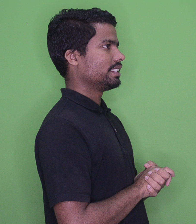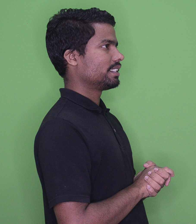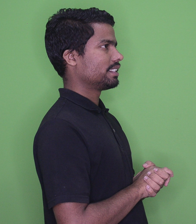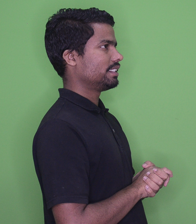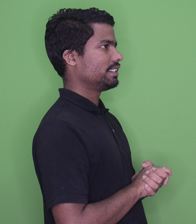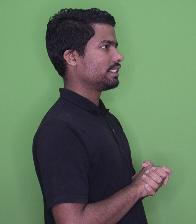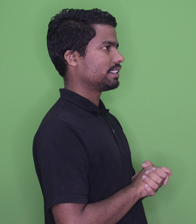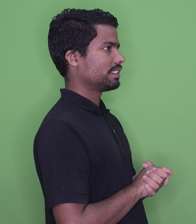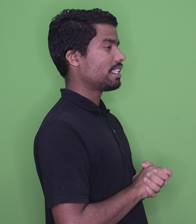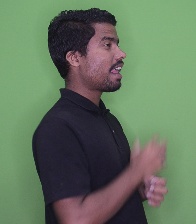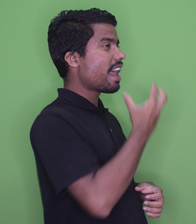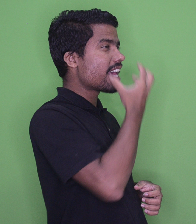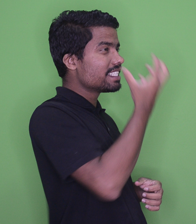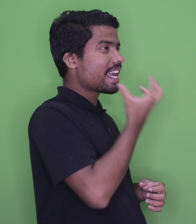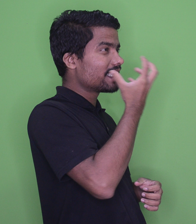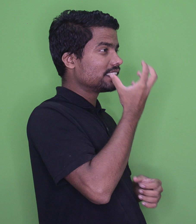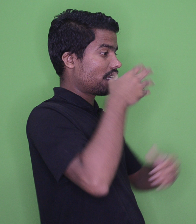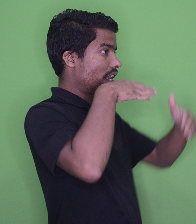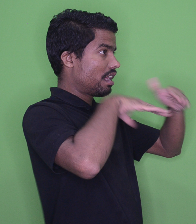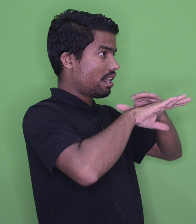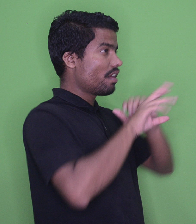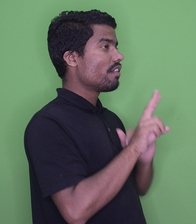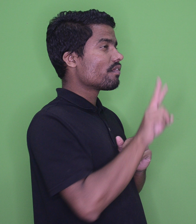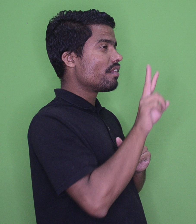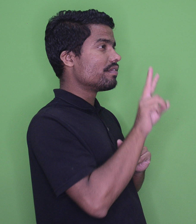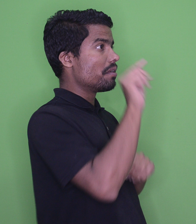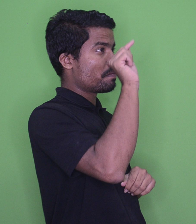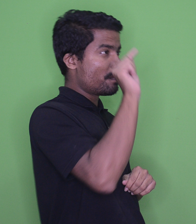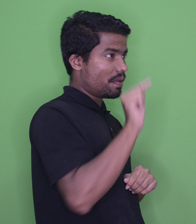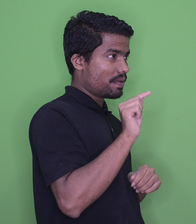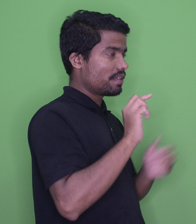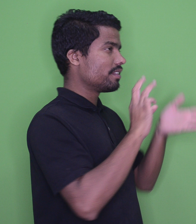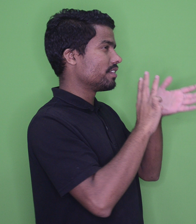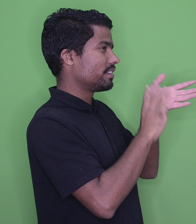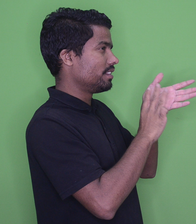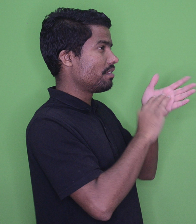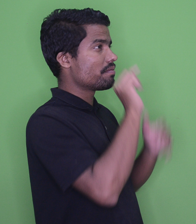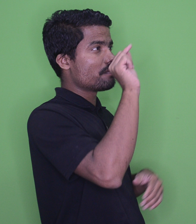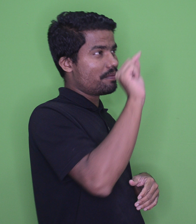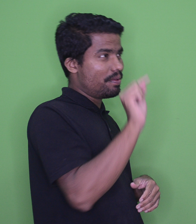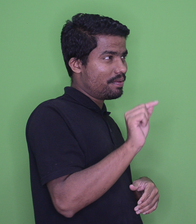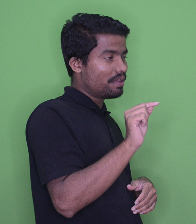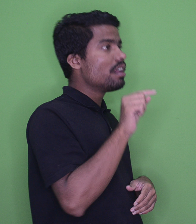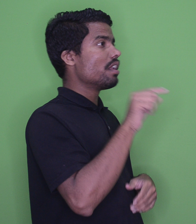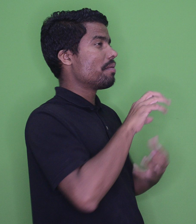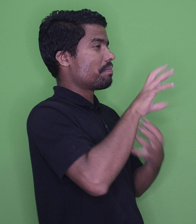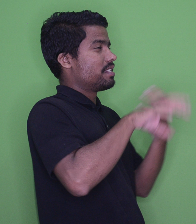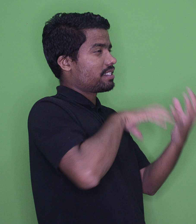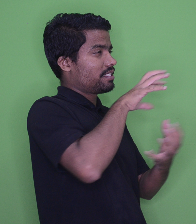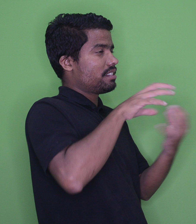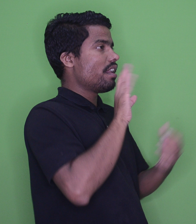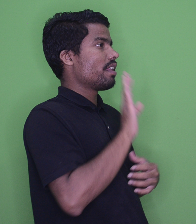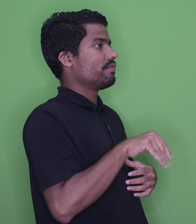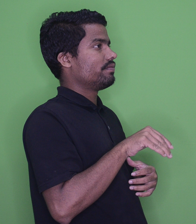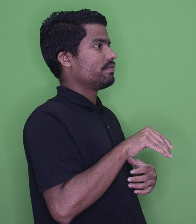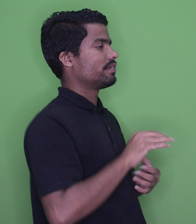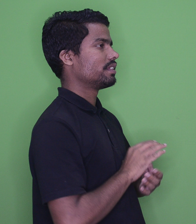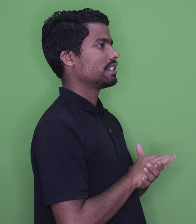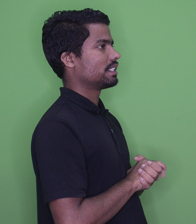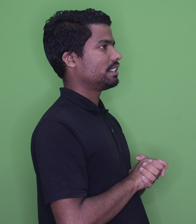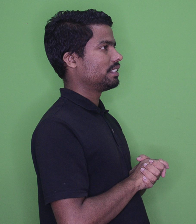apple are nutricious